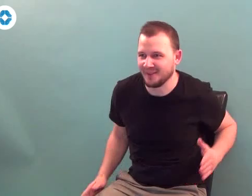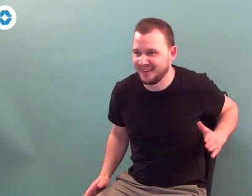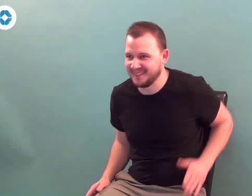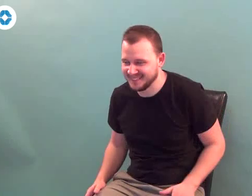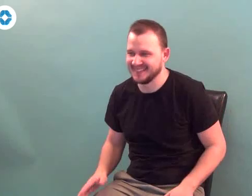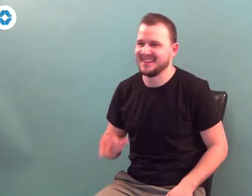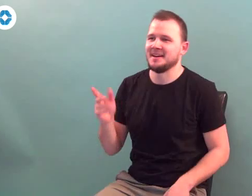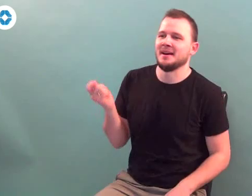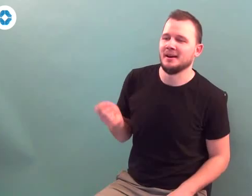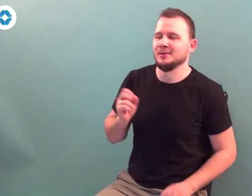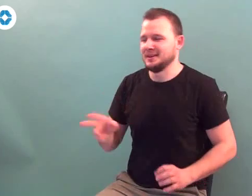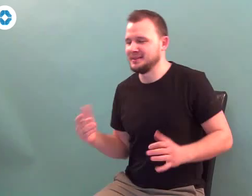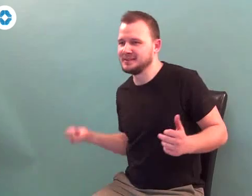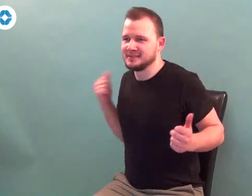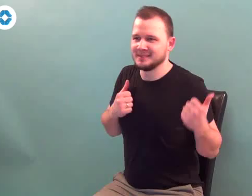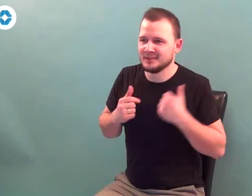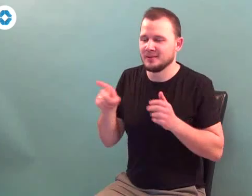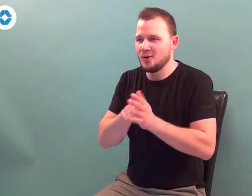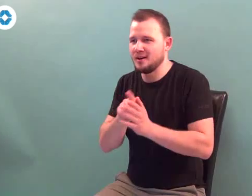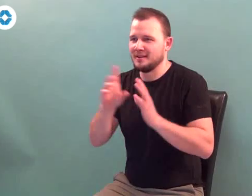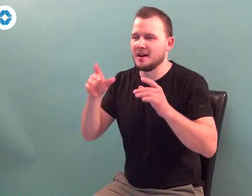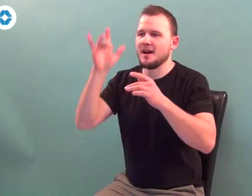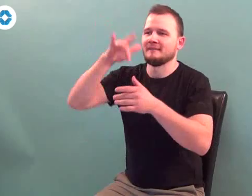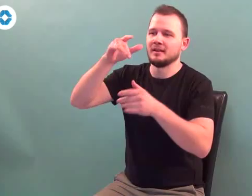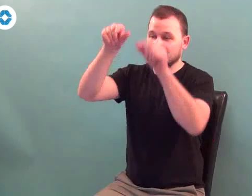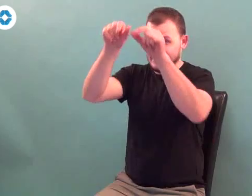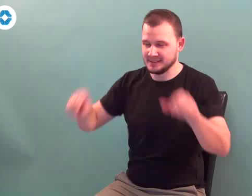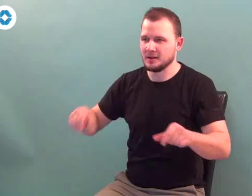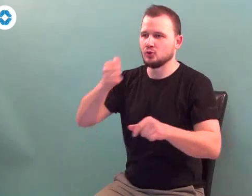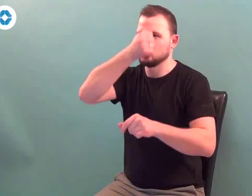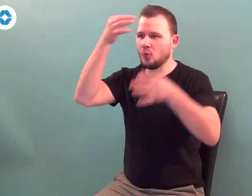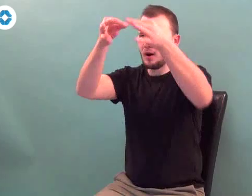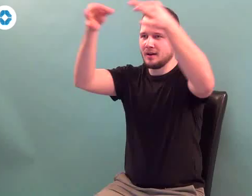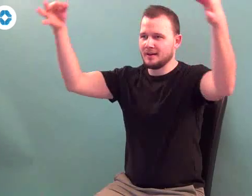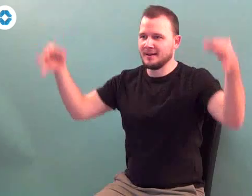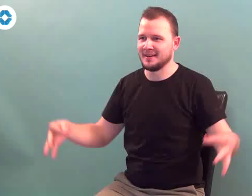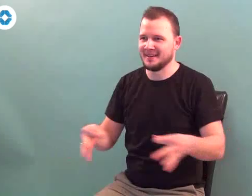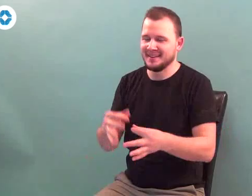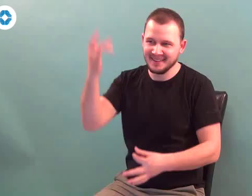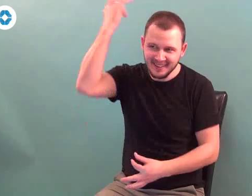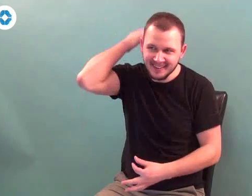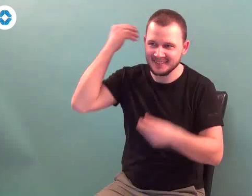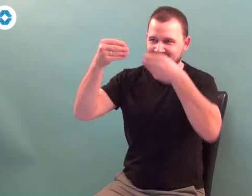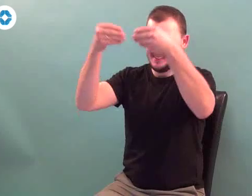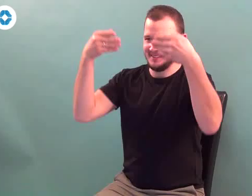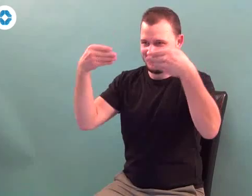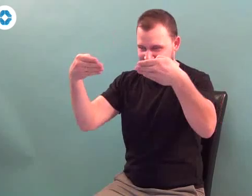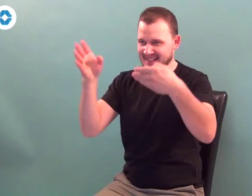Charlie Chaplin zakłada na plecy nosidło z taflami szkła.